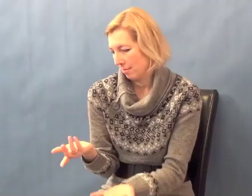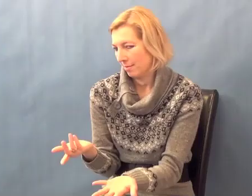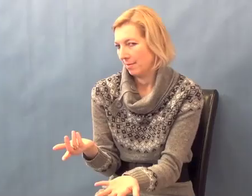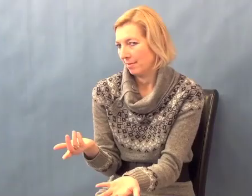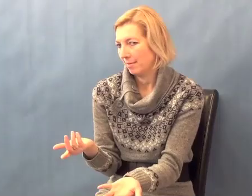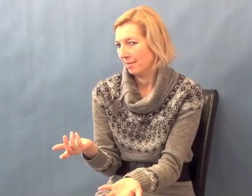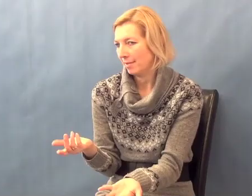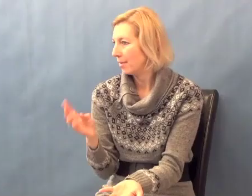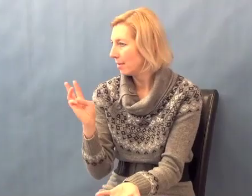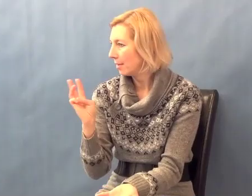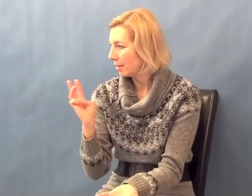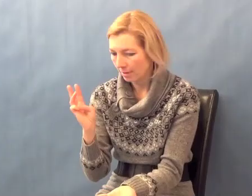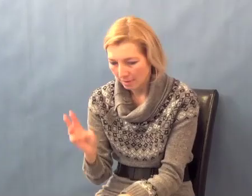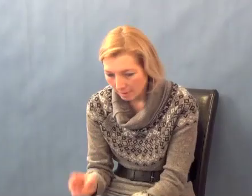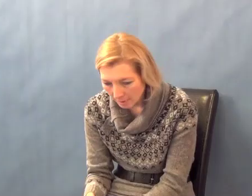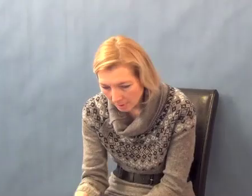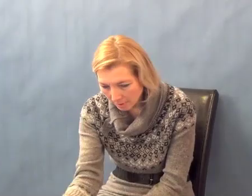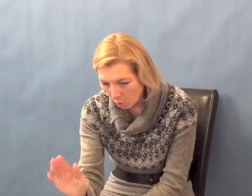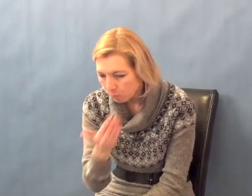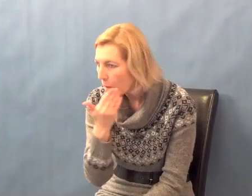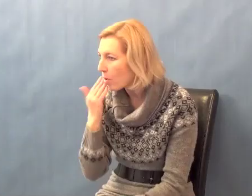No, we wtorek i już.